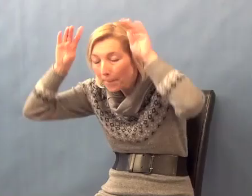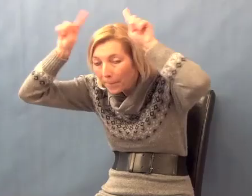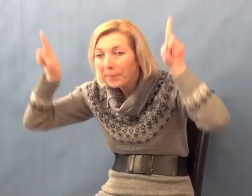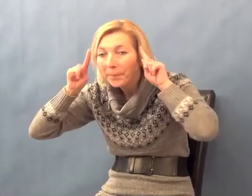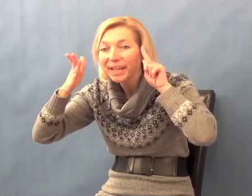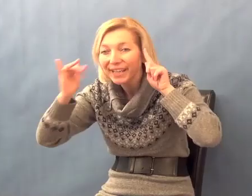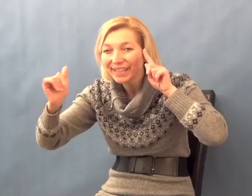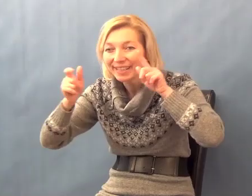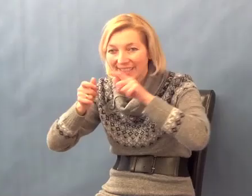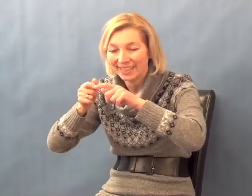Myszka Miki